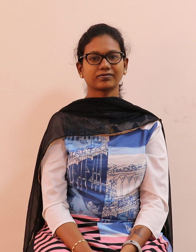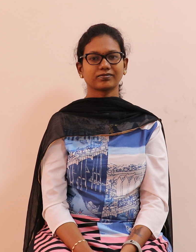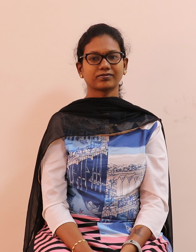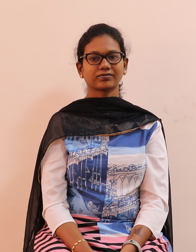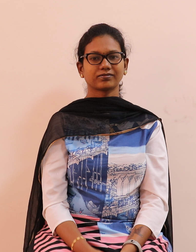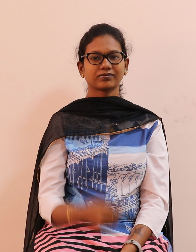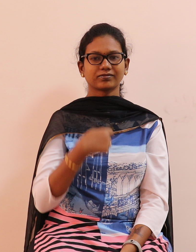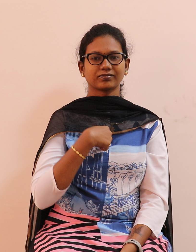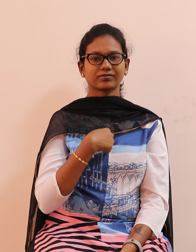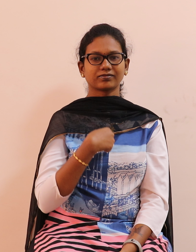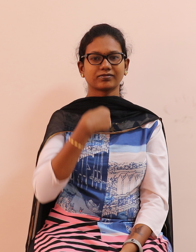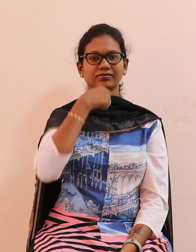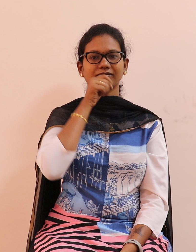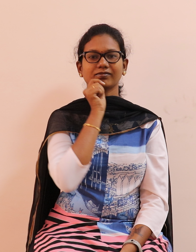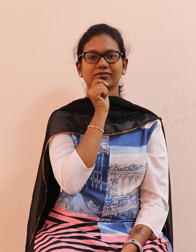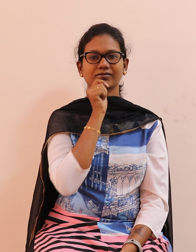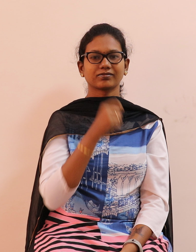i am (age)